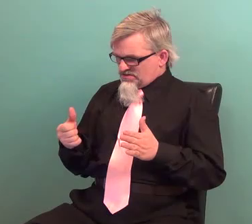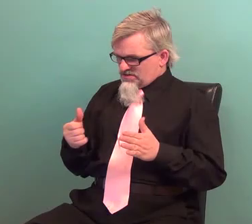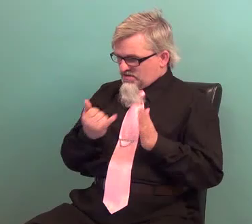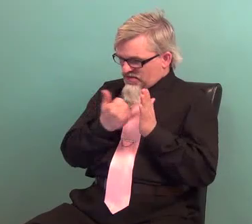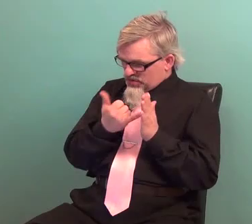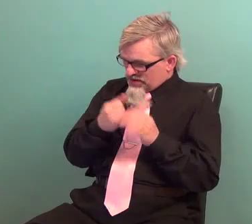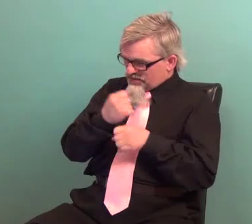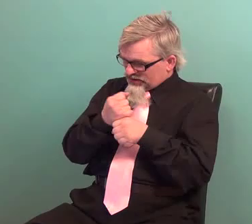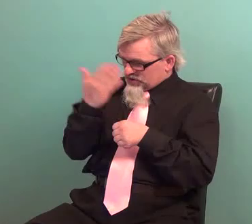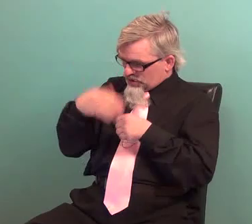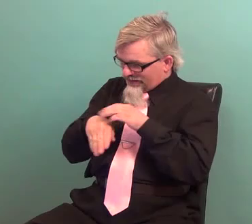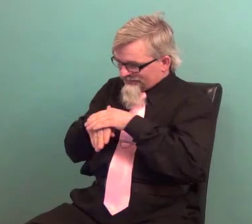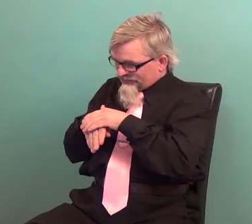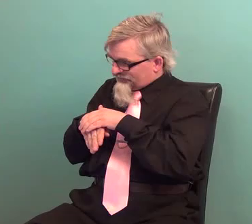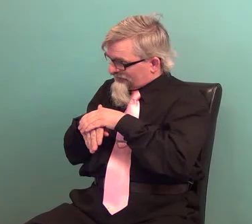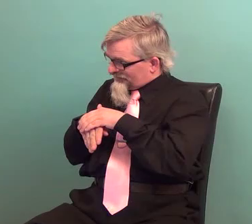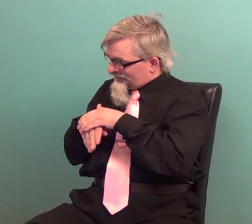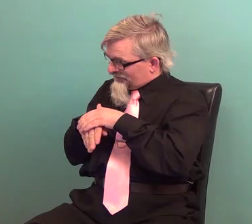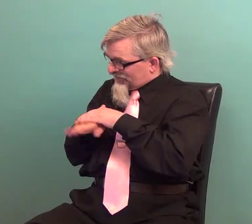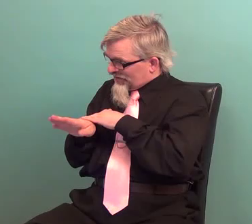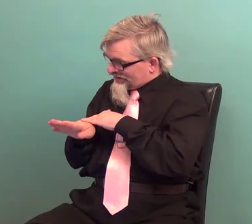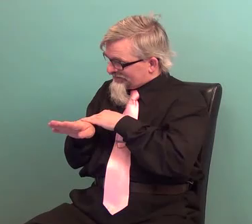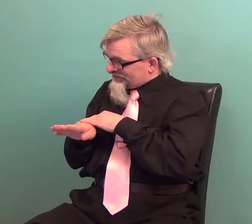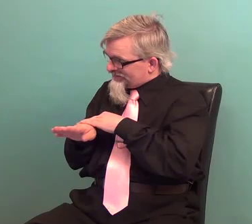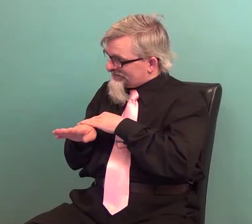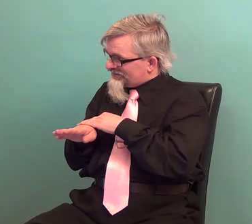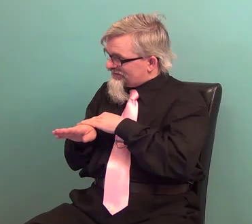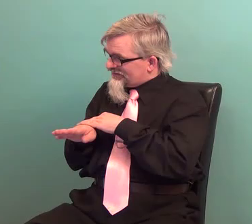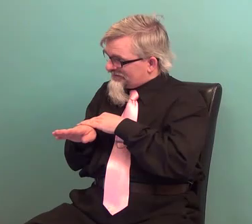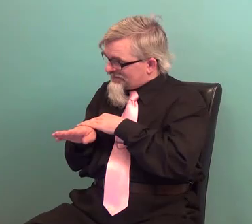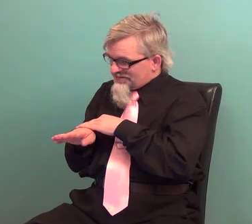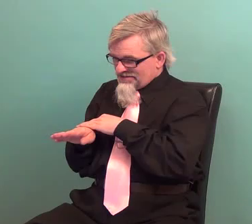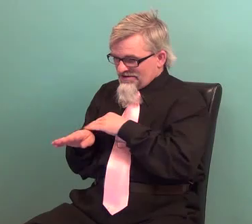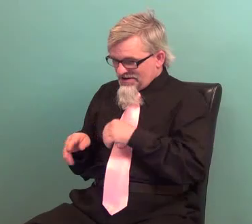W piątek kończę pracę i wychodzę.